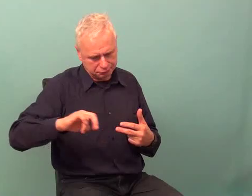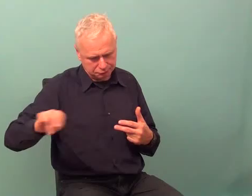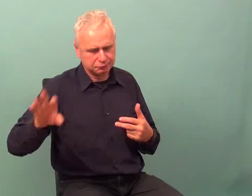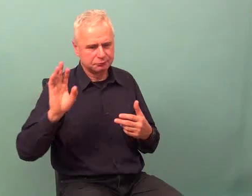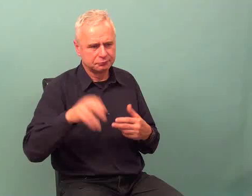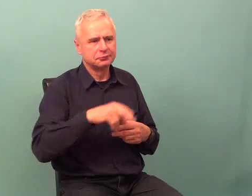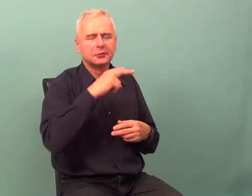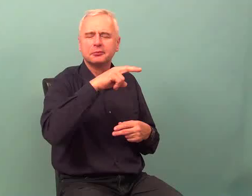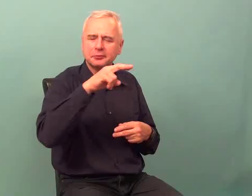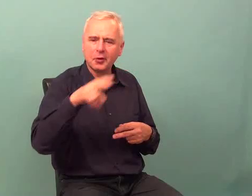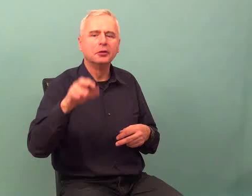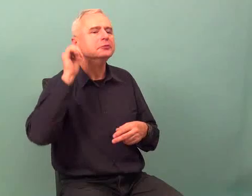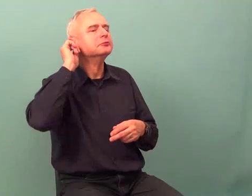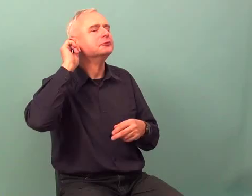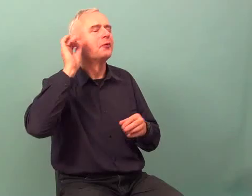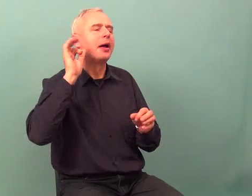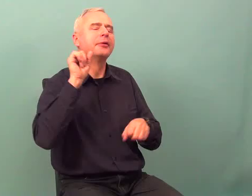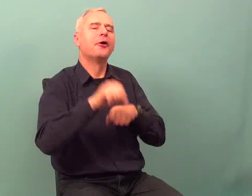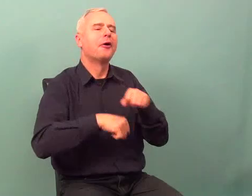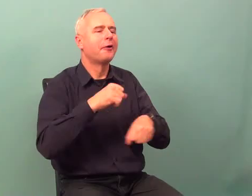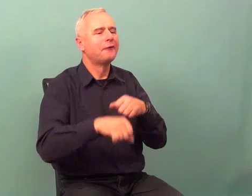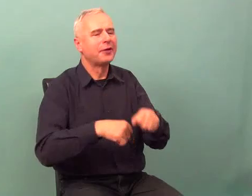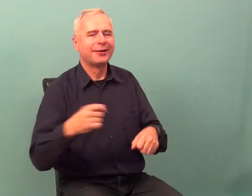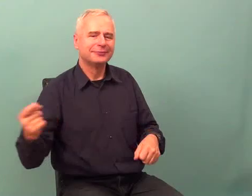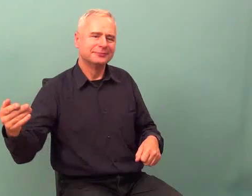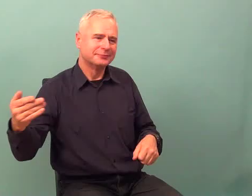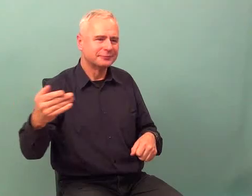Mężczyzna na drzewie zobaczył ładną dziewczynę jadącą na rowerze.